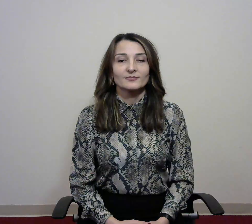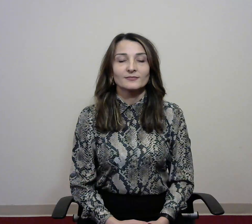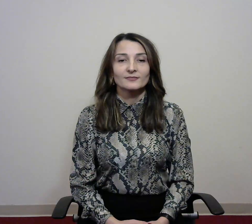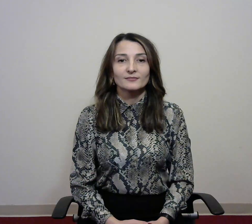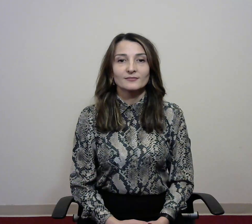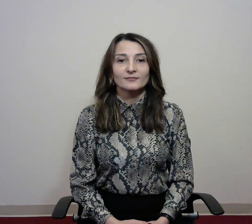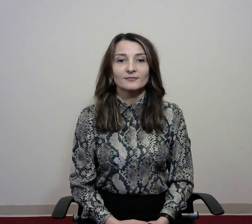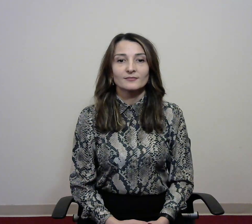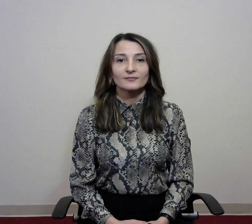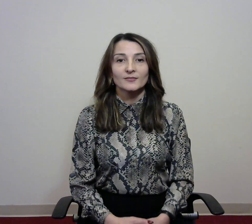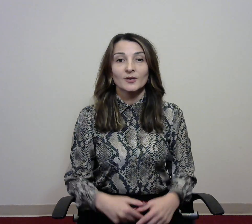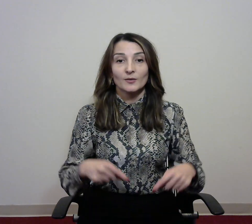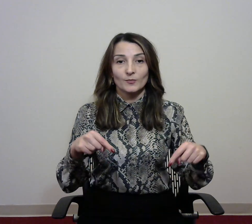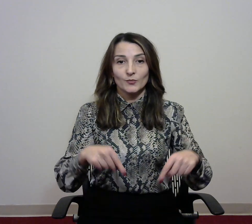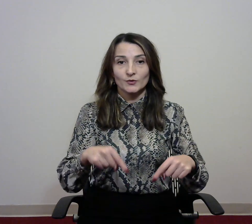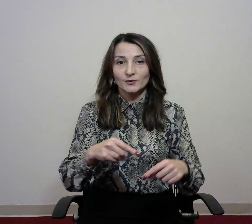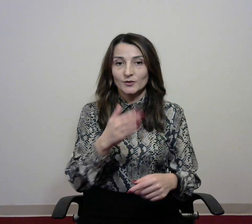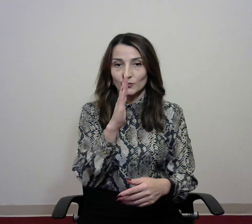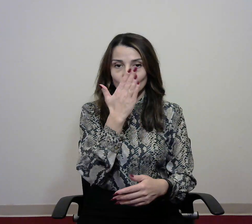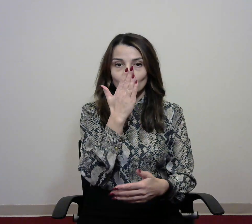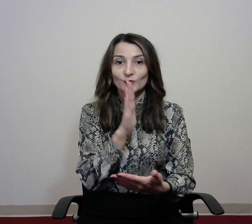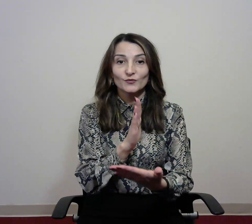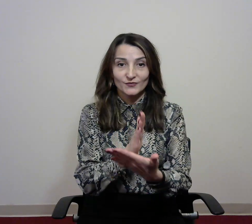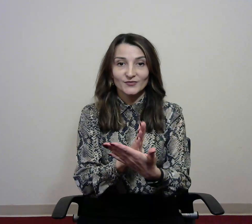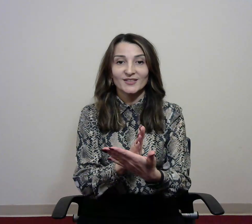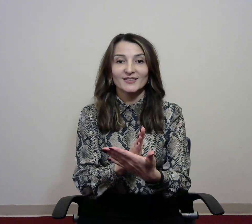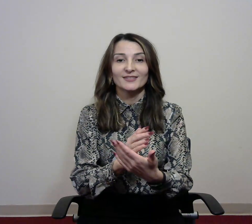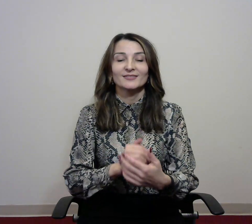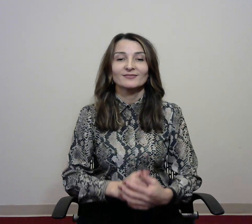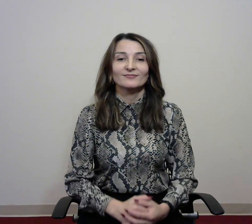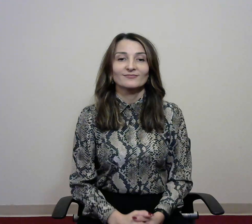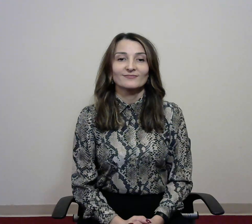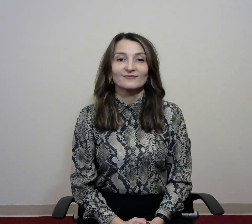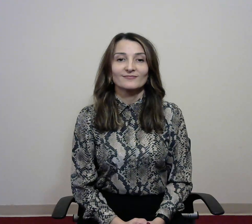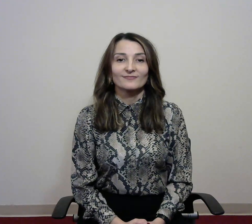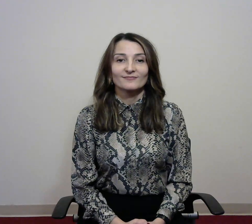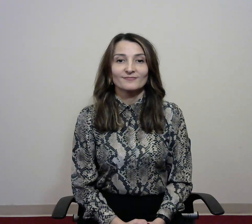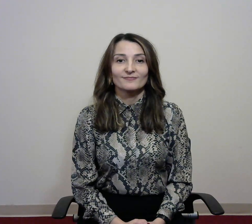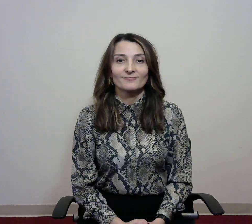Burda güzgü varmı?